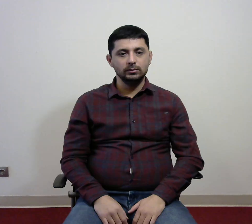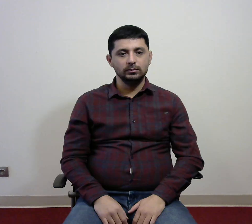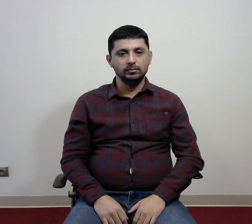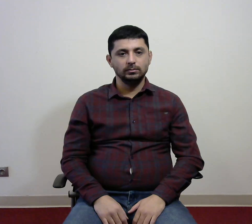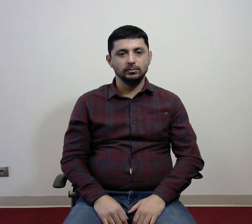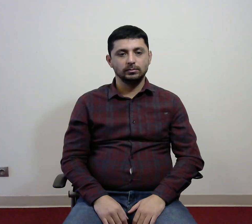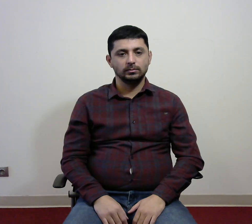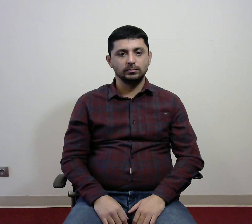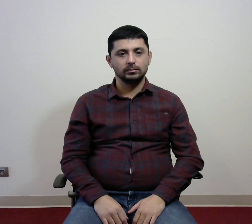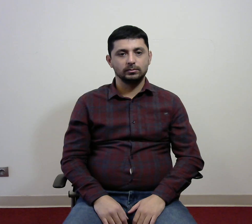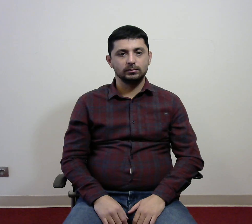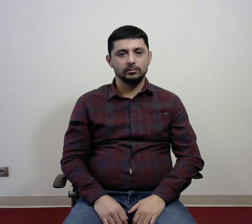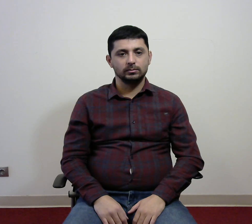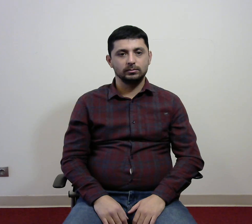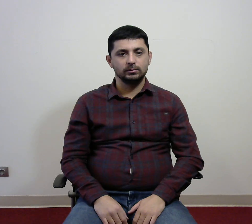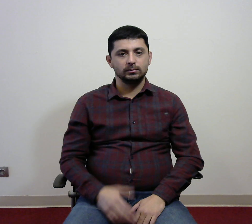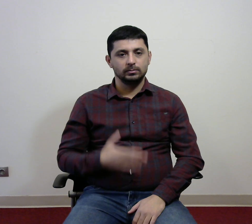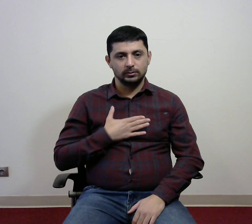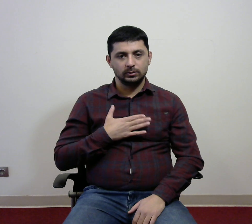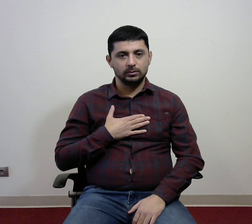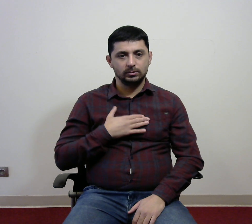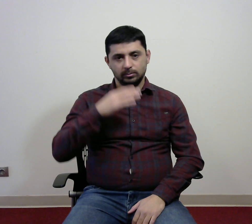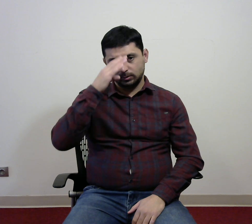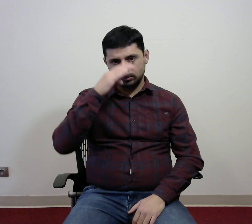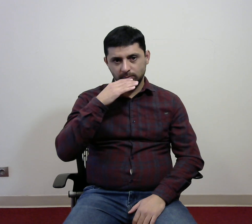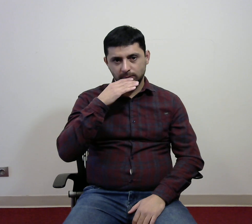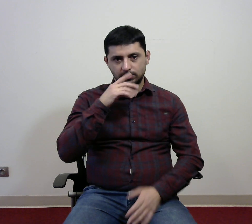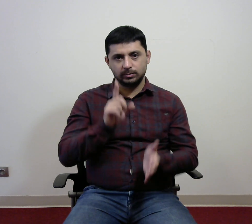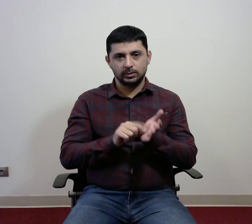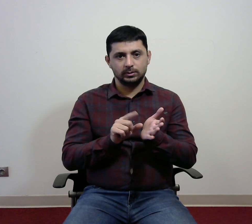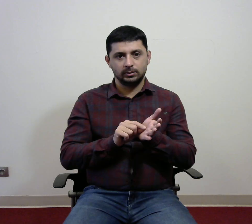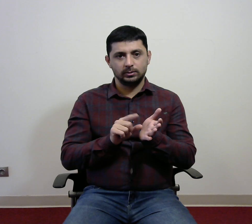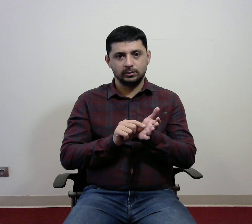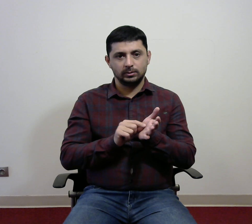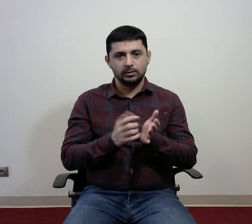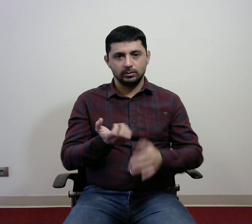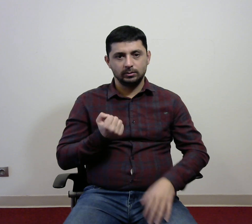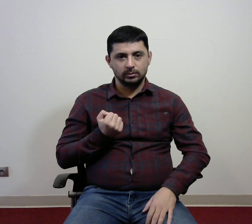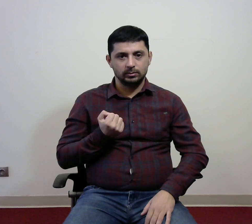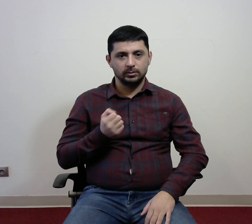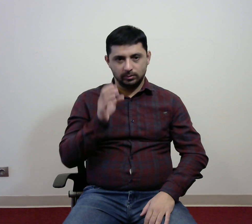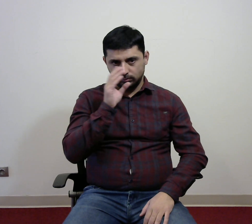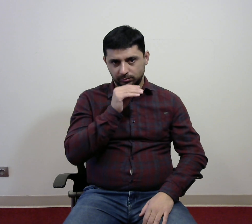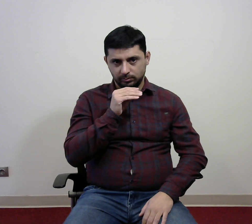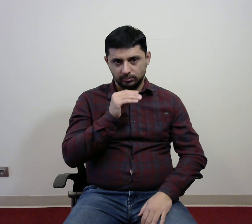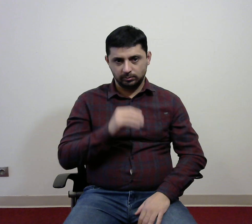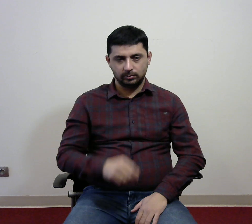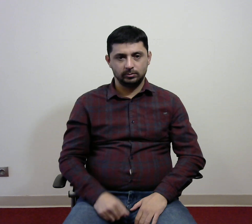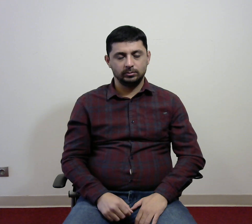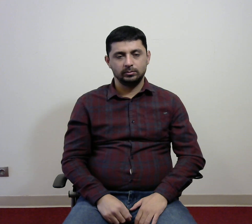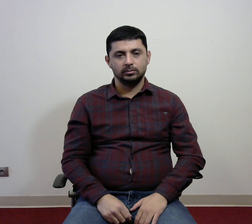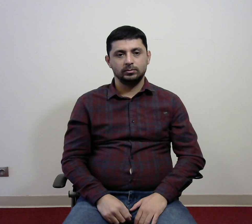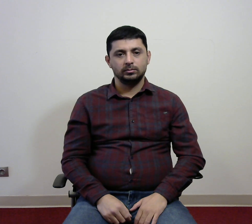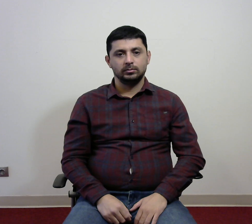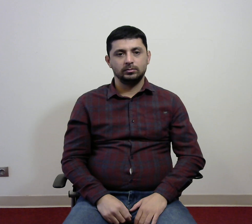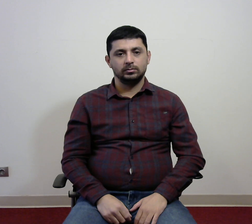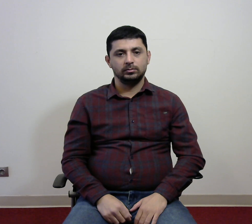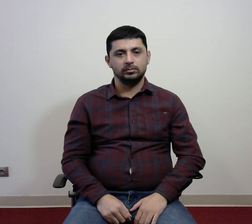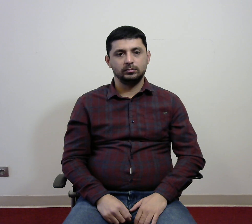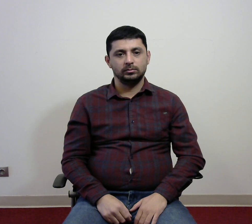Mən atamın pensiyasını ala bilərəm?